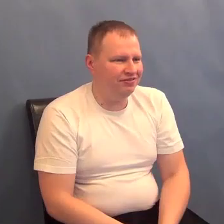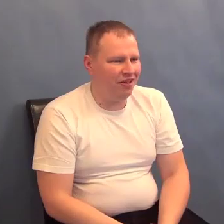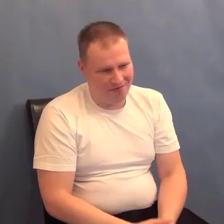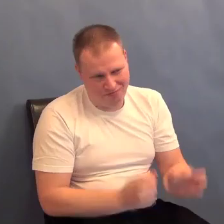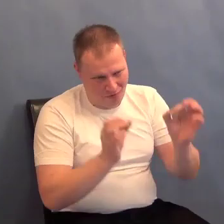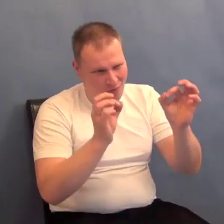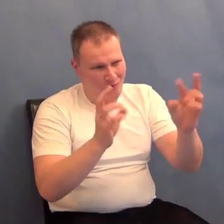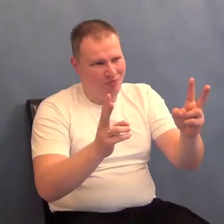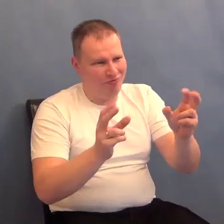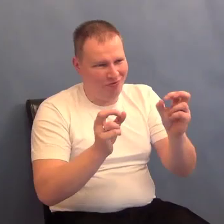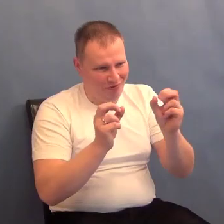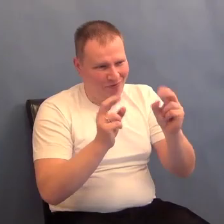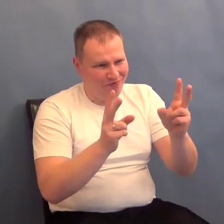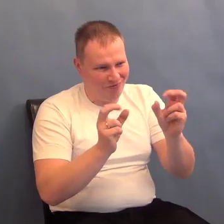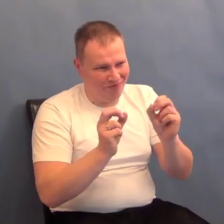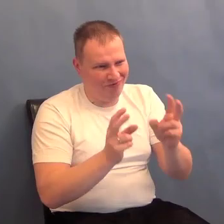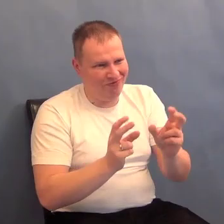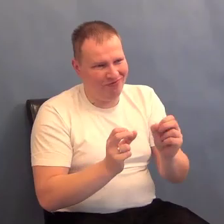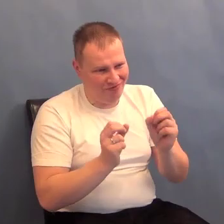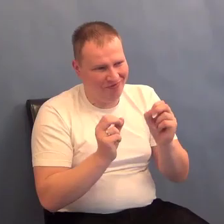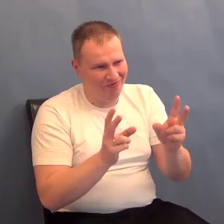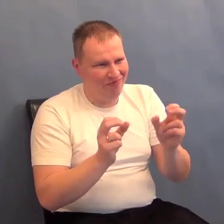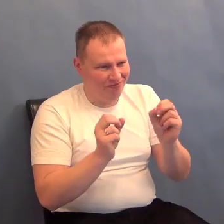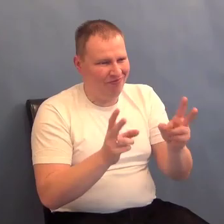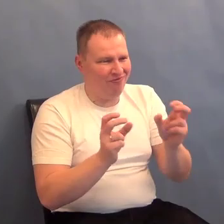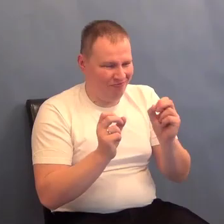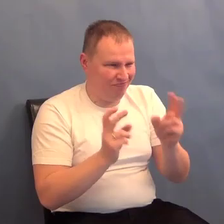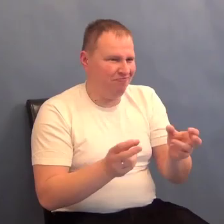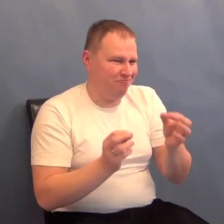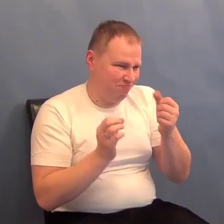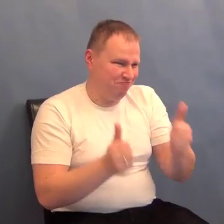Ok.